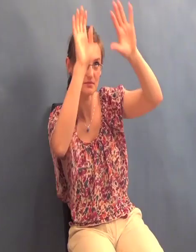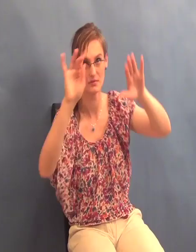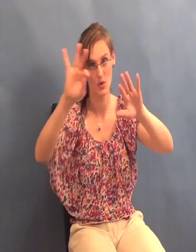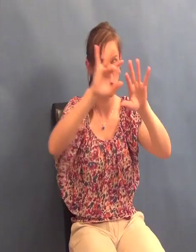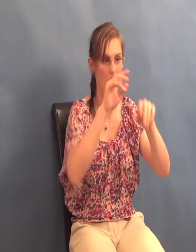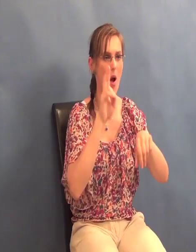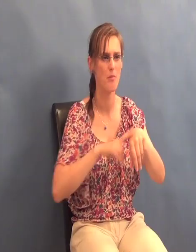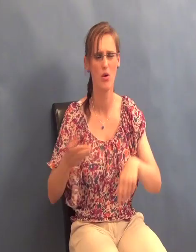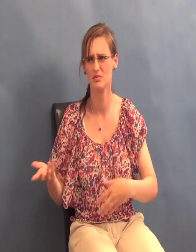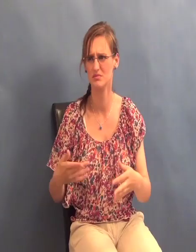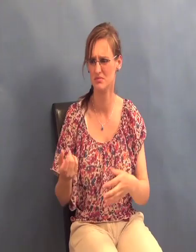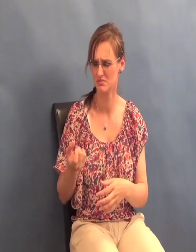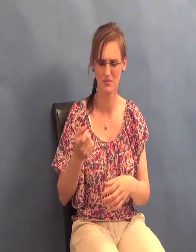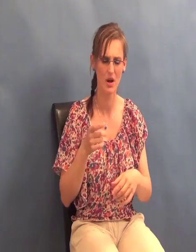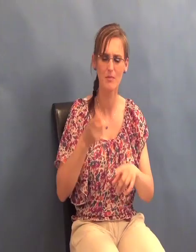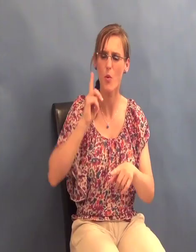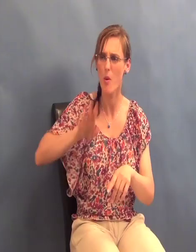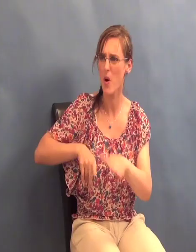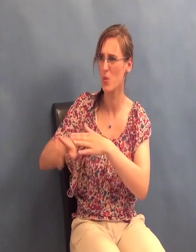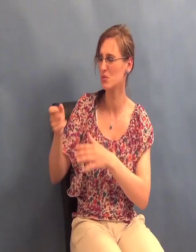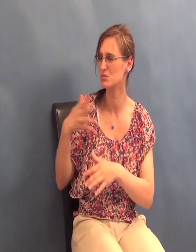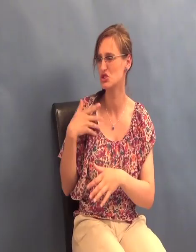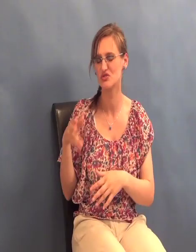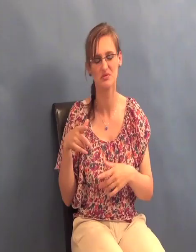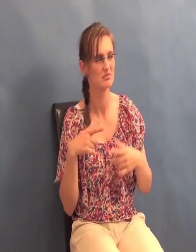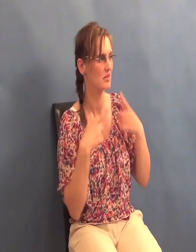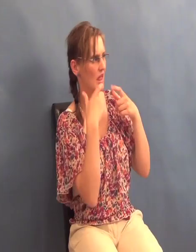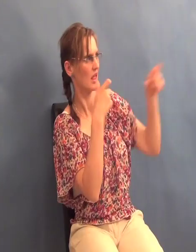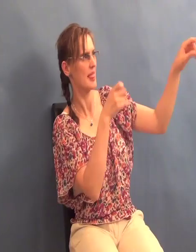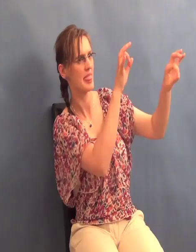Policjant jest zaskoczony, że chłopiec uciekł, myśli, że to dziwne, ale zauważa, że tam ktoś naprawia okno.